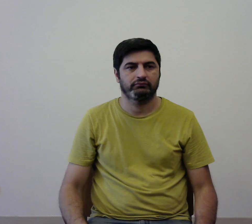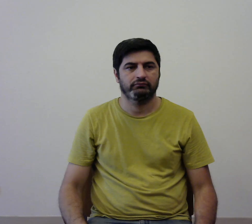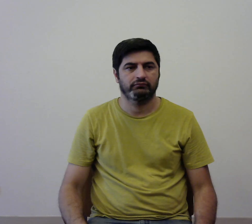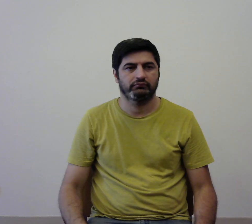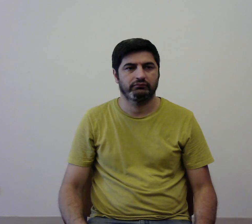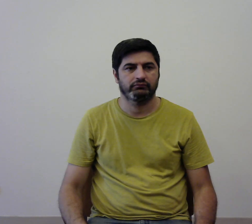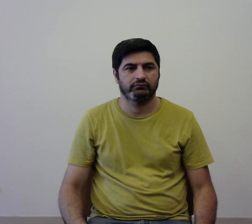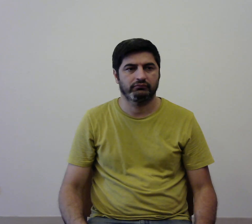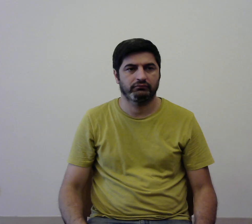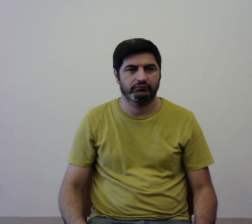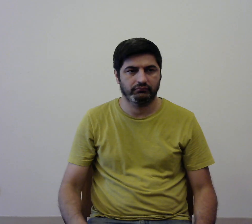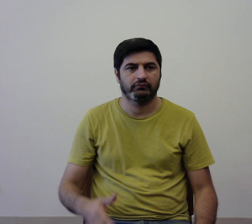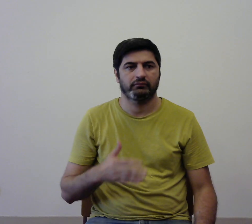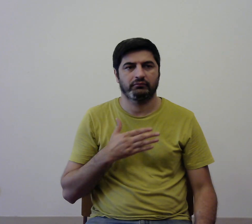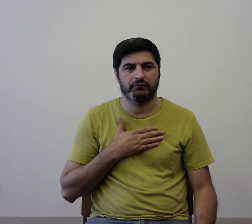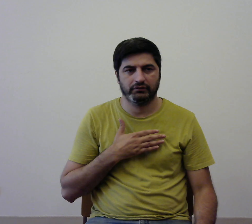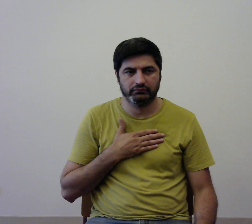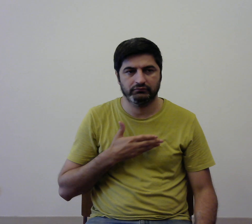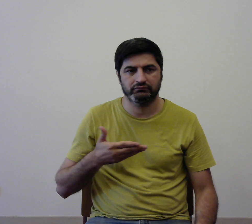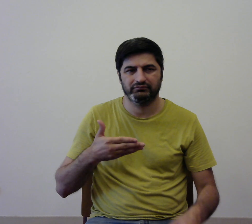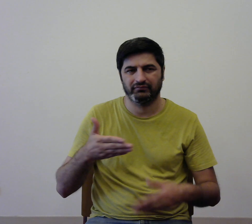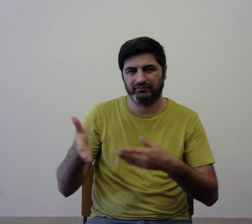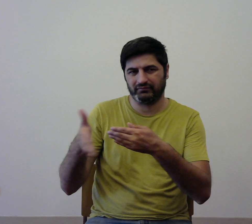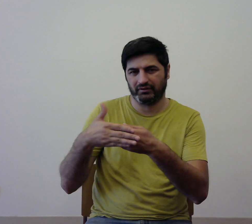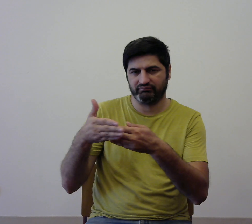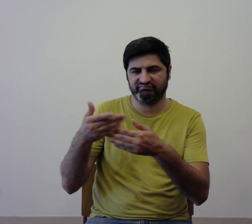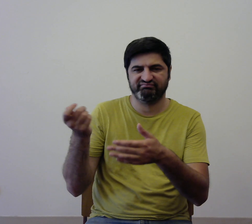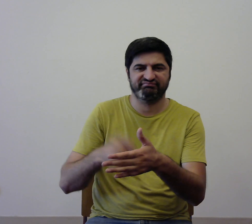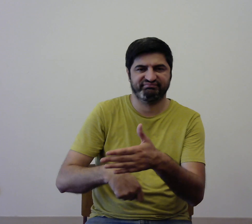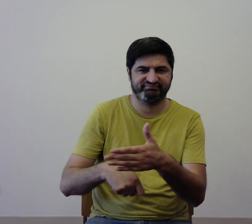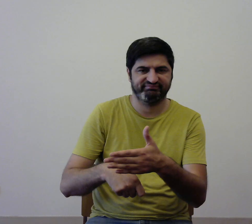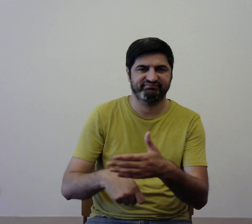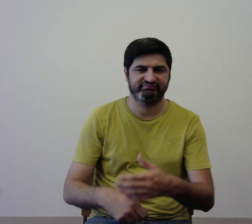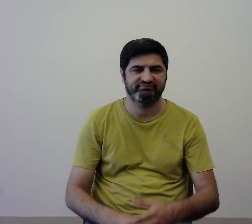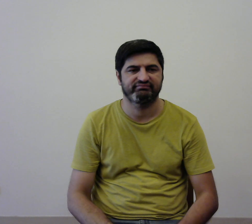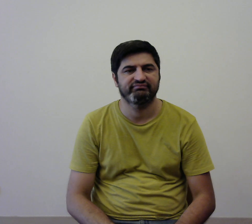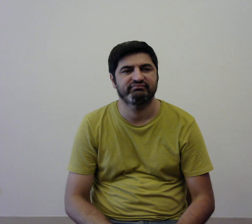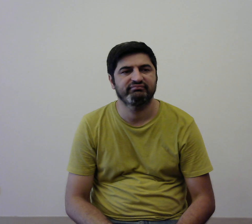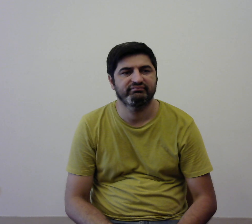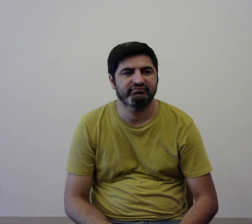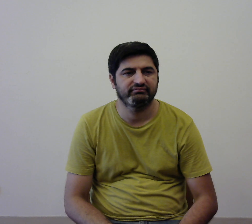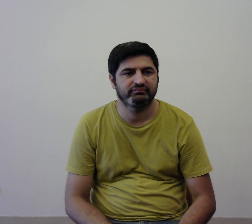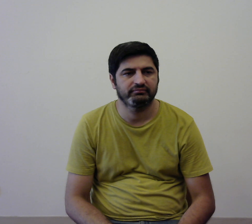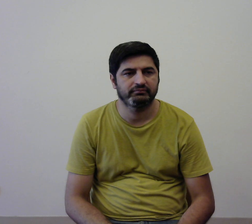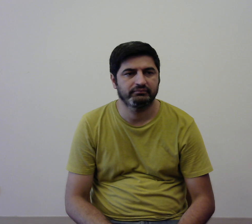Bizim qapımız bağlıdır